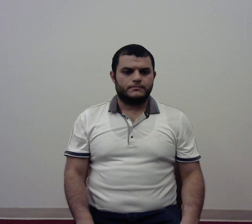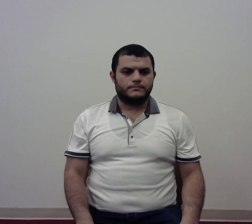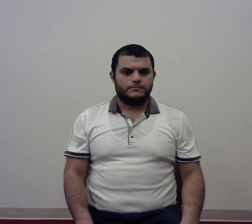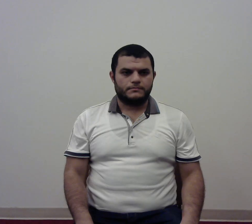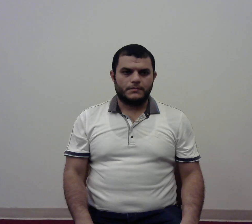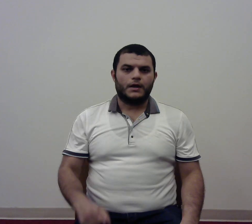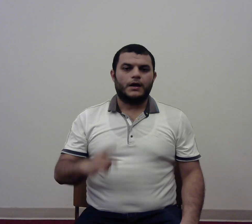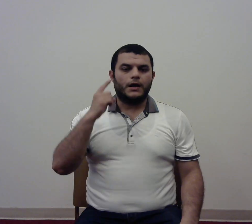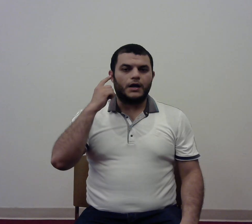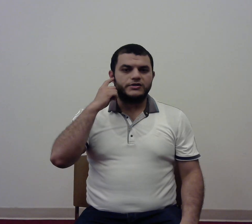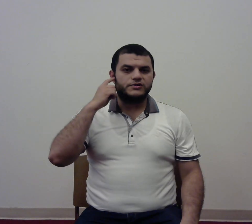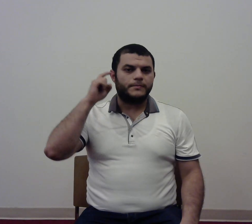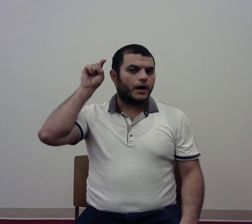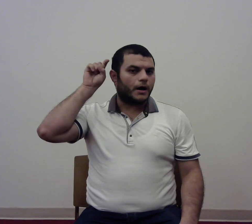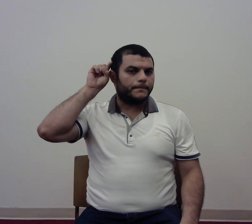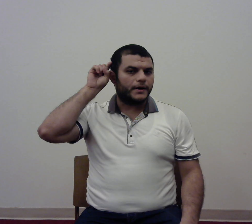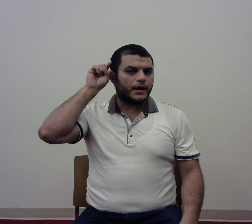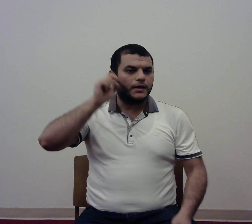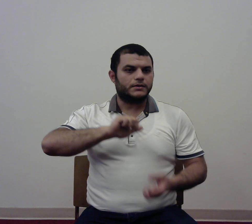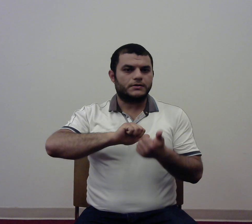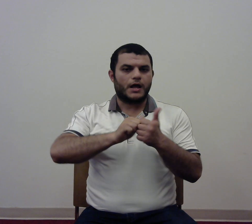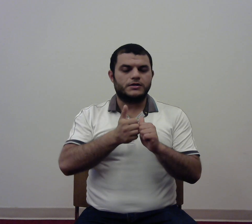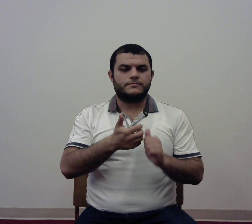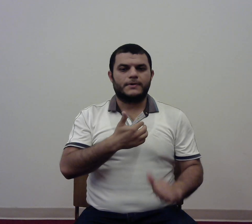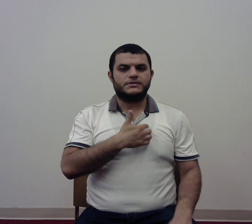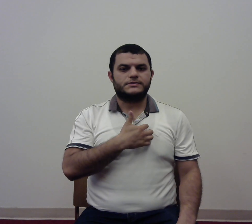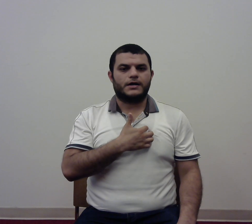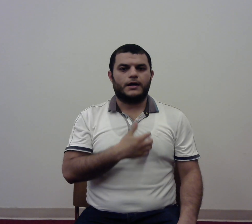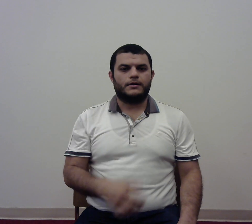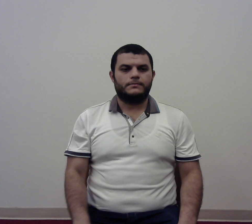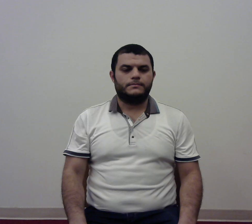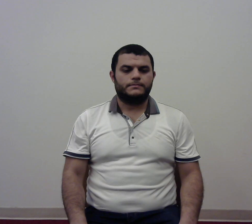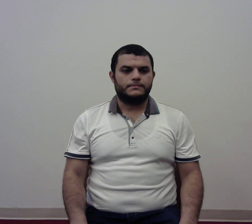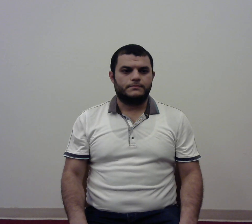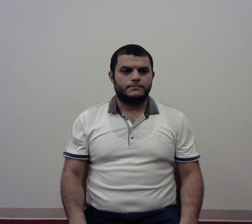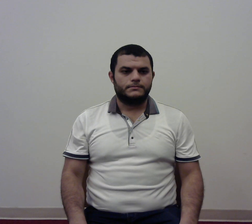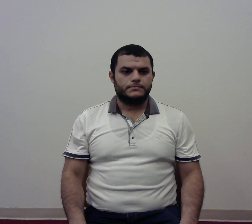Eşitmə aparatını dəyişmək istəyirəm